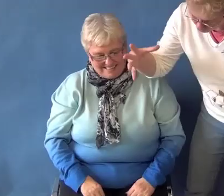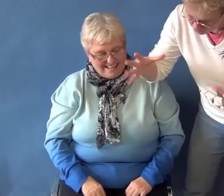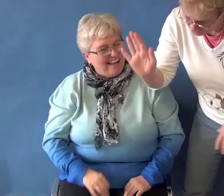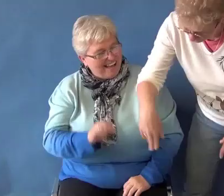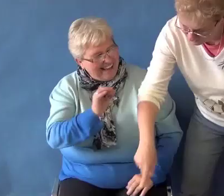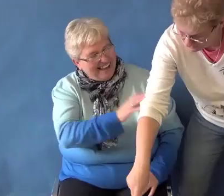Jest duże, ok.